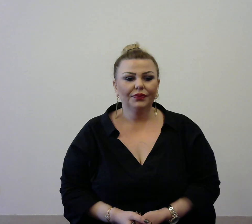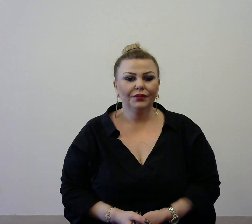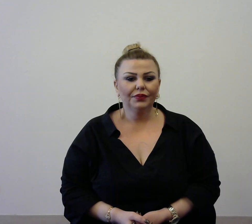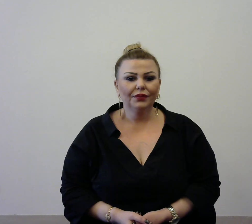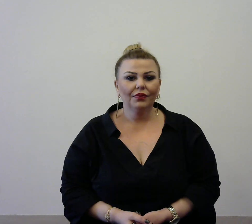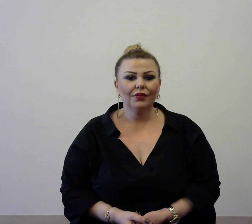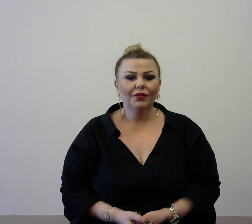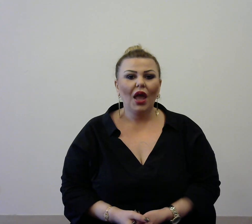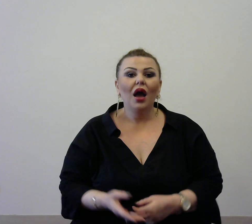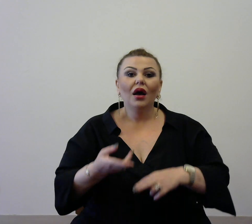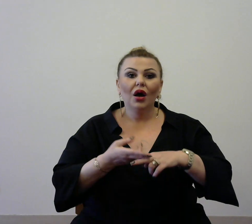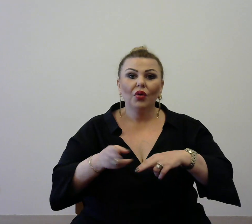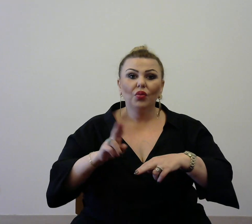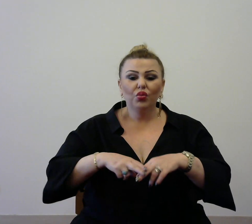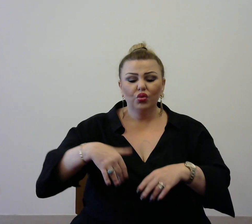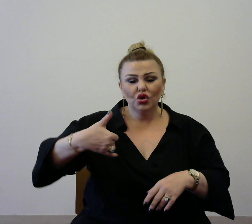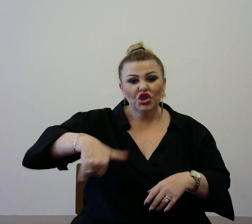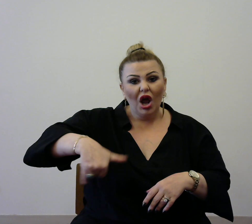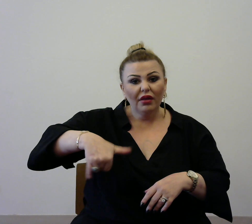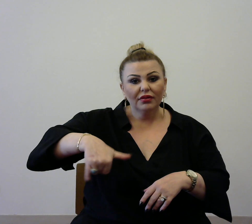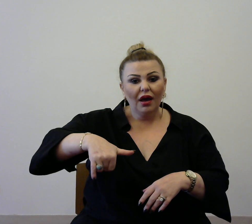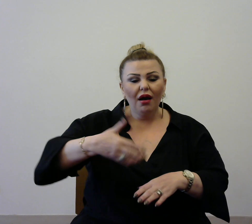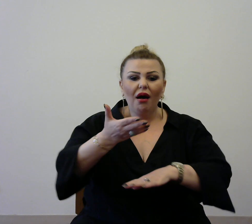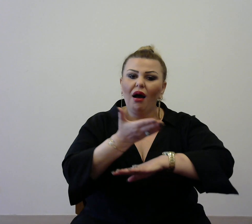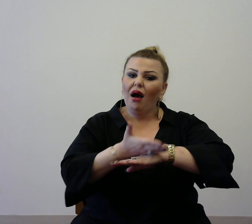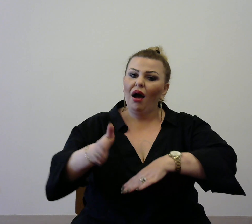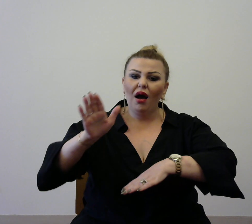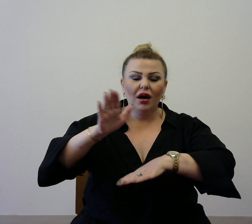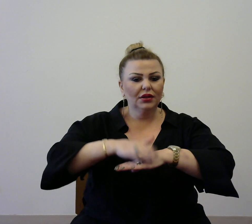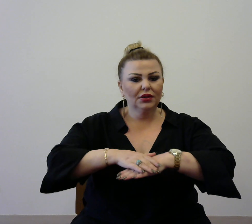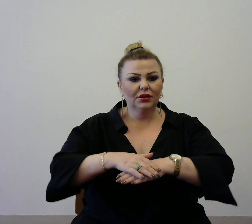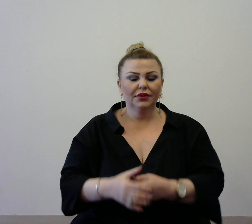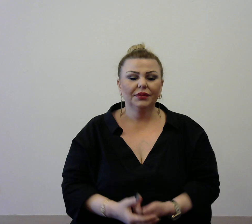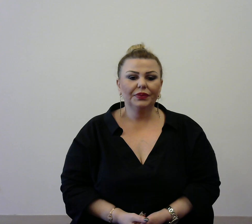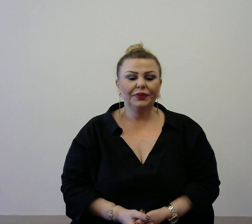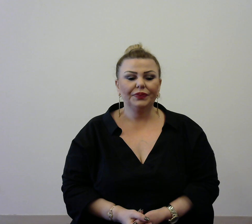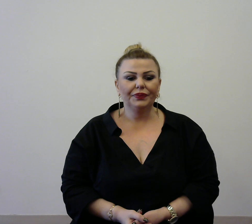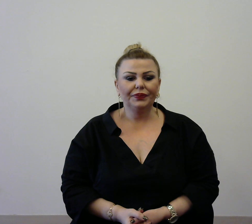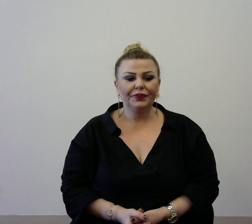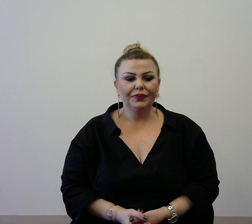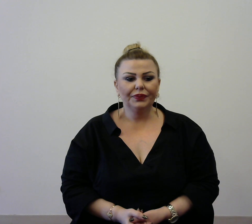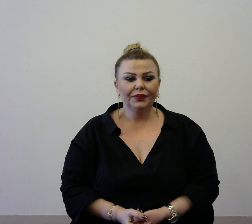Bu çanta ağırdır